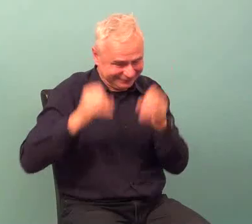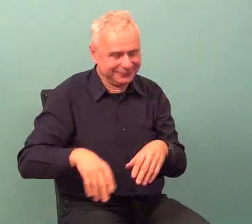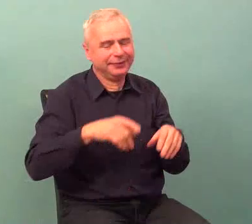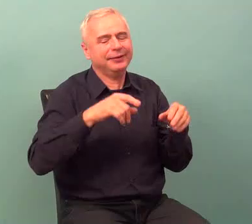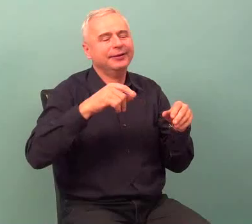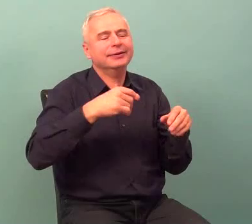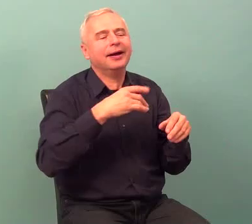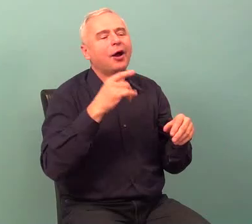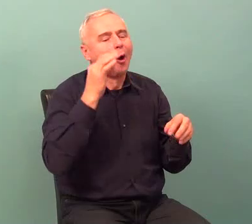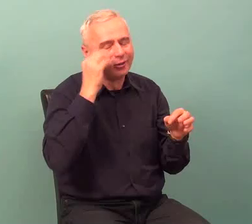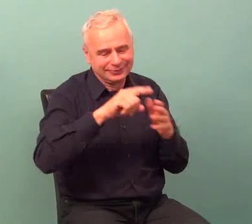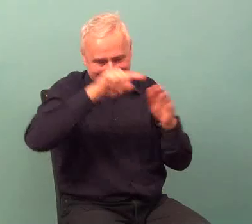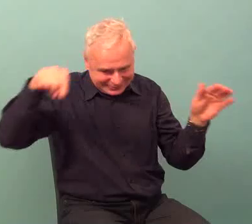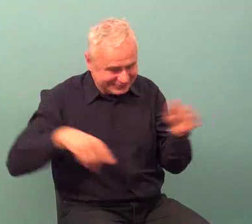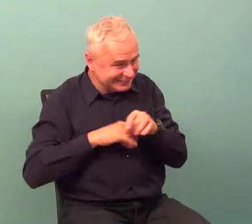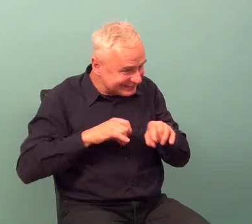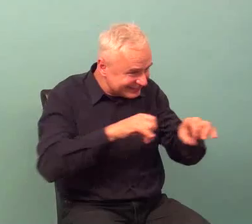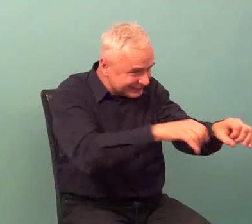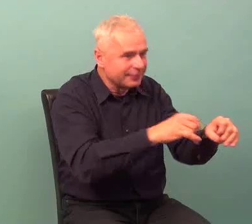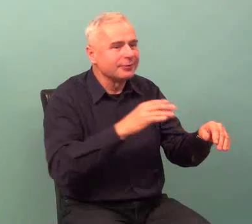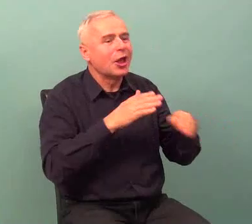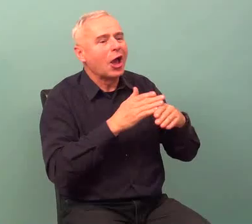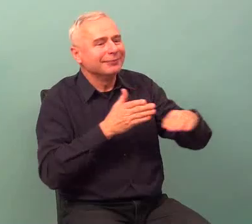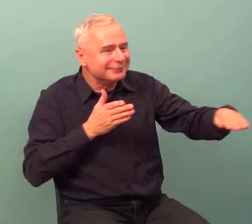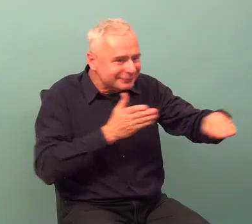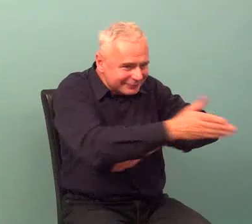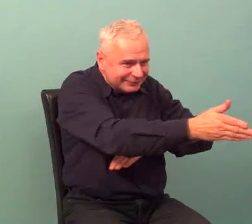Kot zszedł szybko na dół i pobiegł do domu.